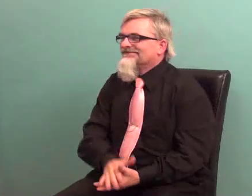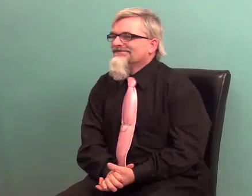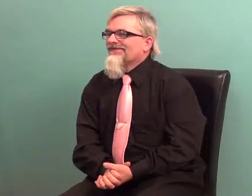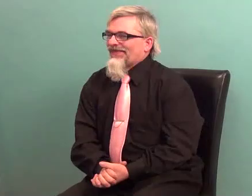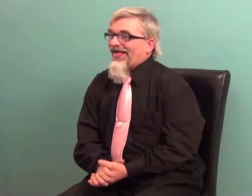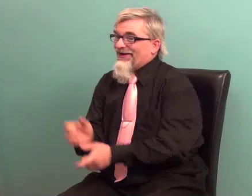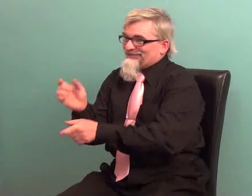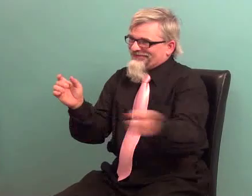Wskazówka wystrzeliła.